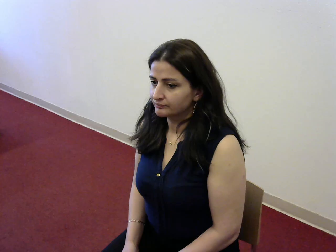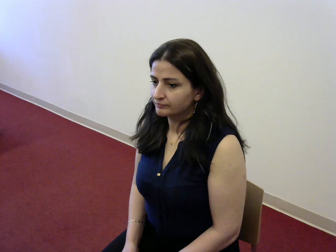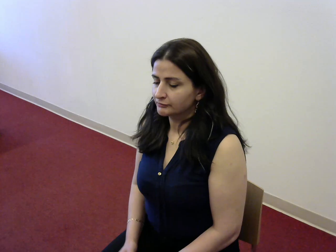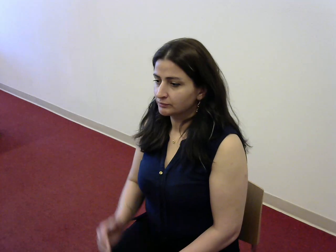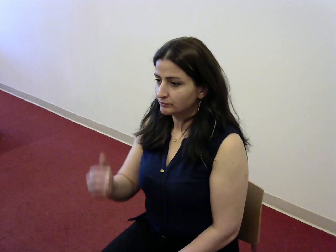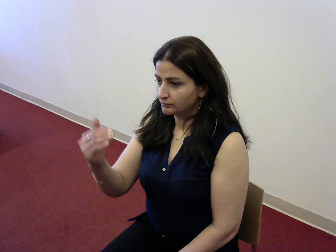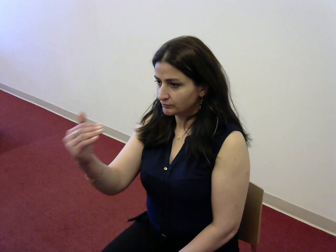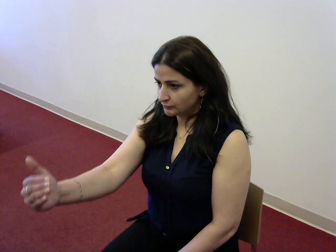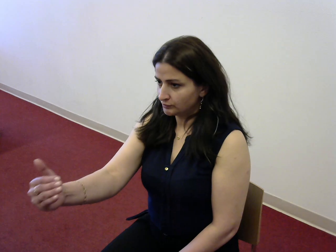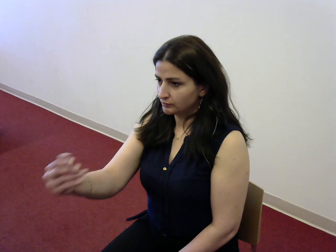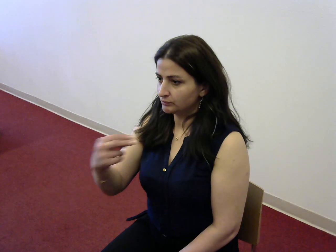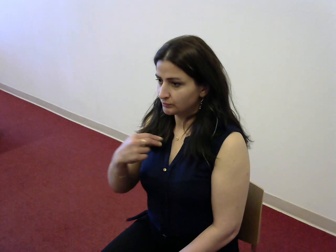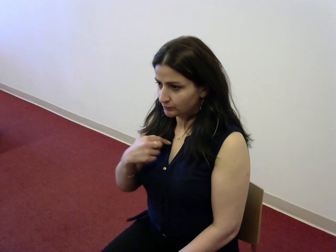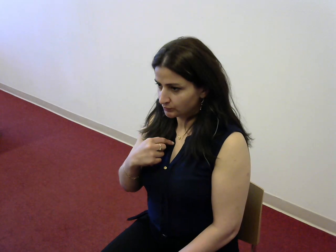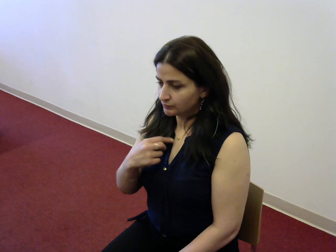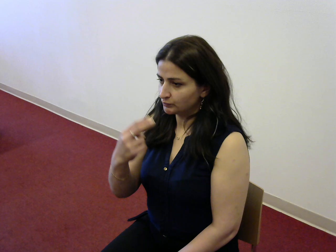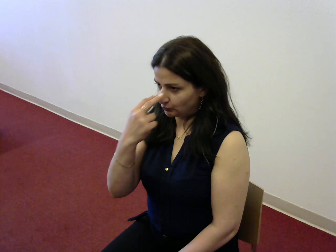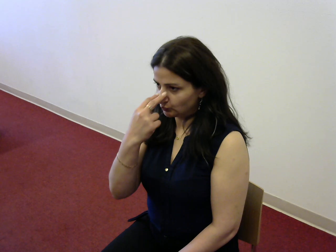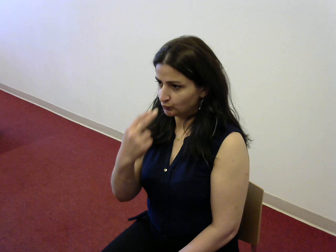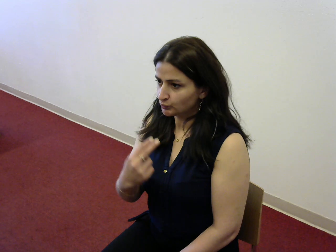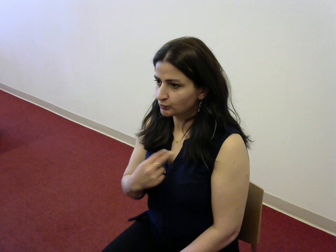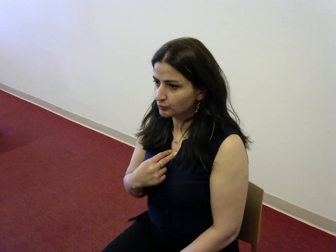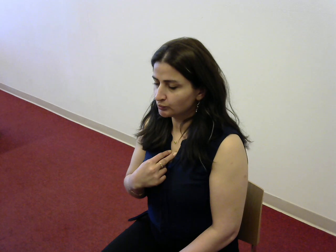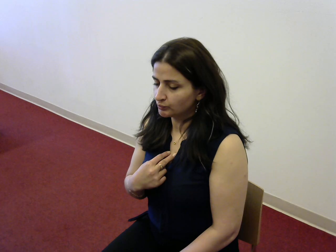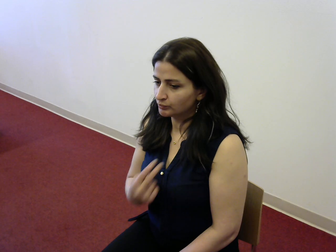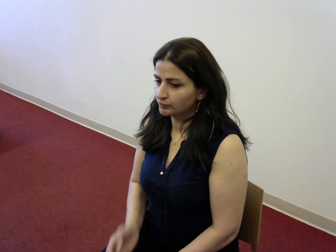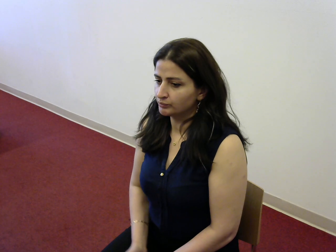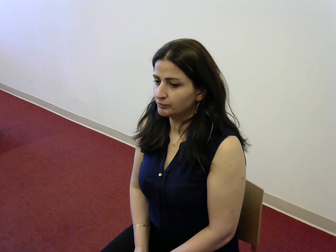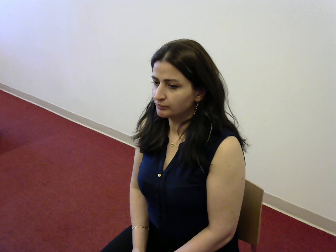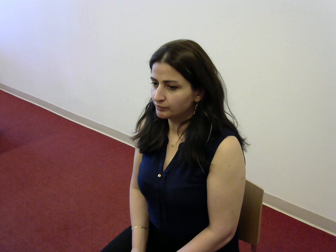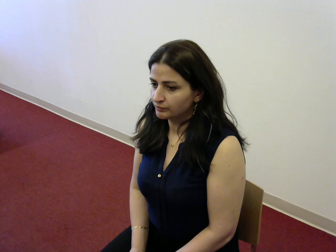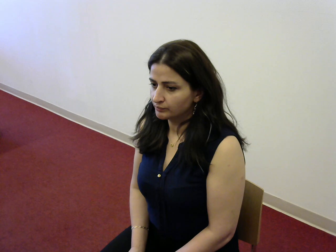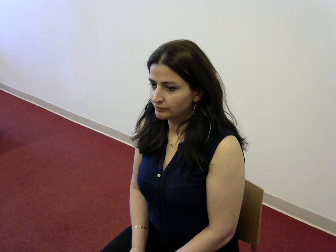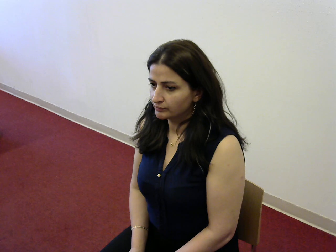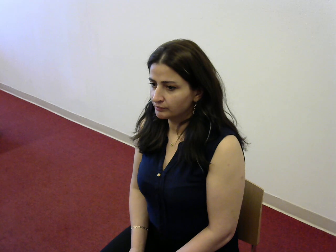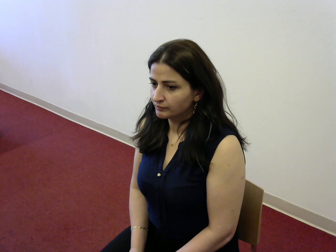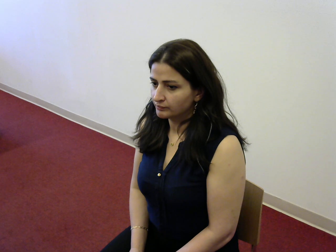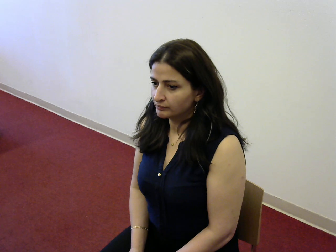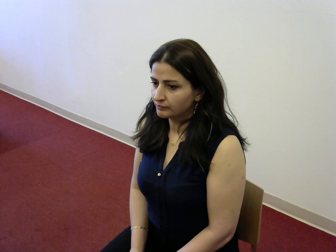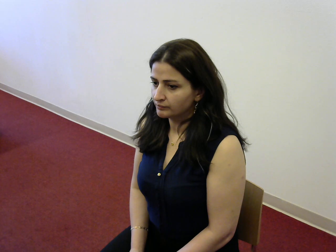Siz məni görürsünüzmü?